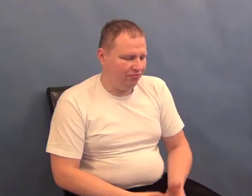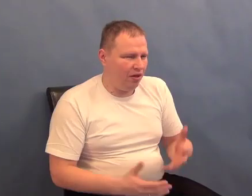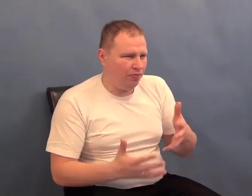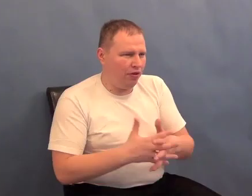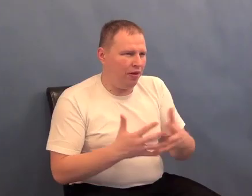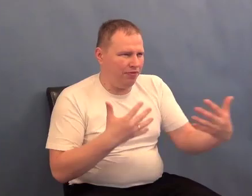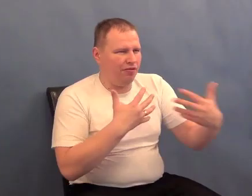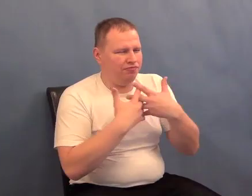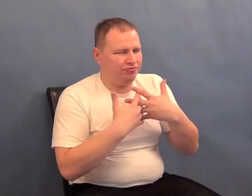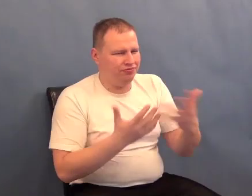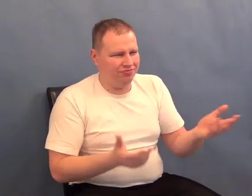Promieniowanie dostaje się do ciała.